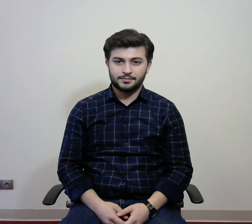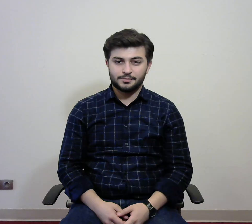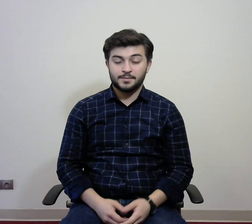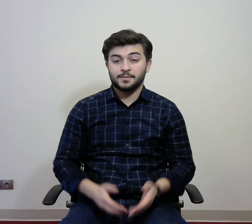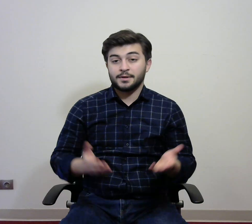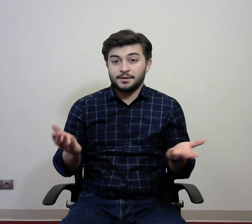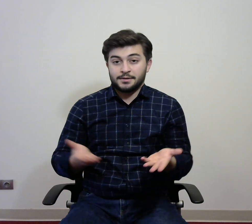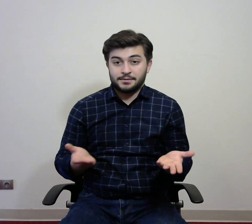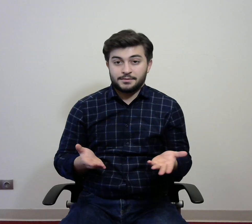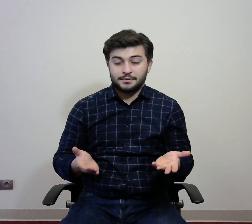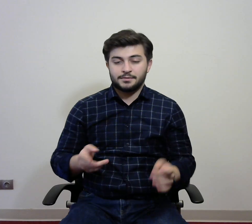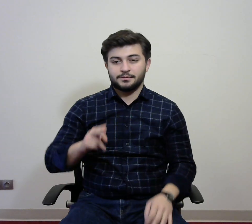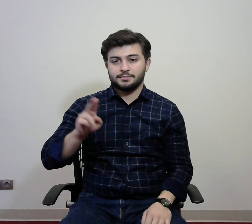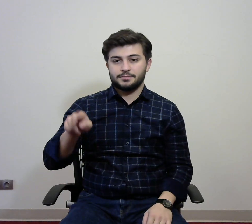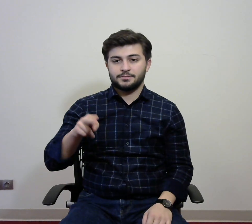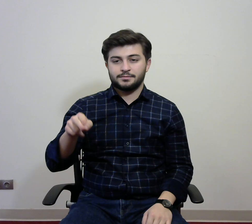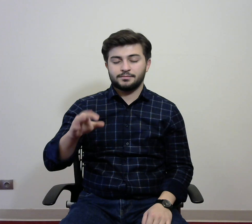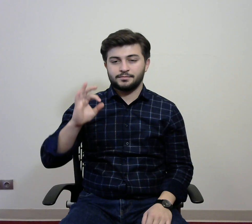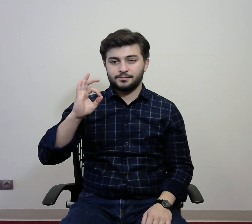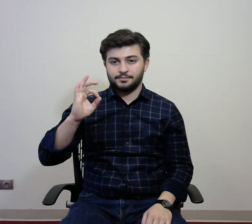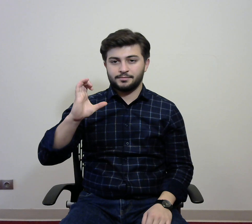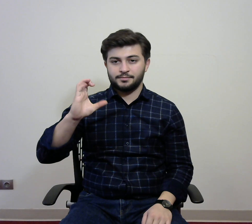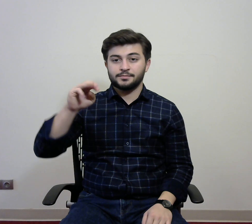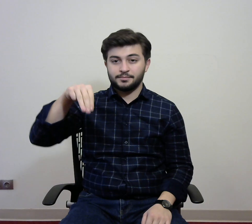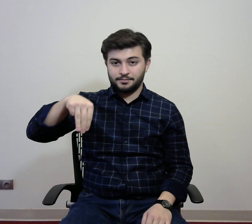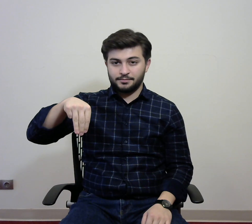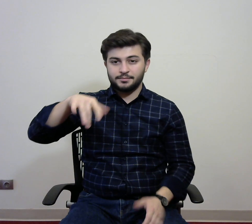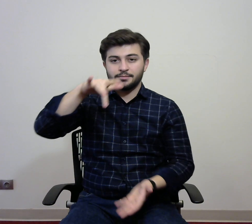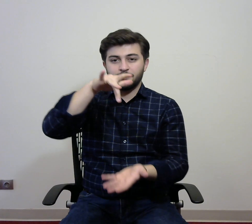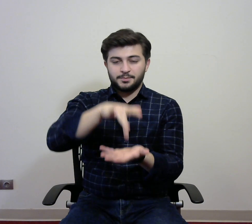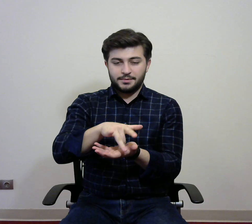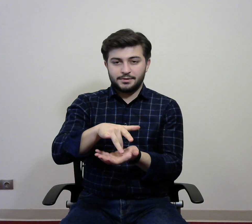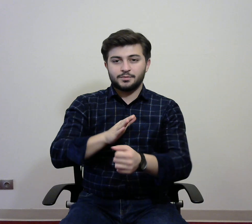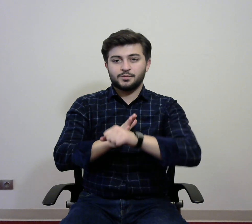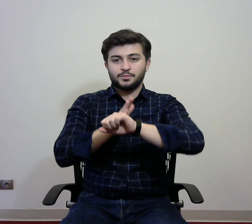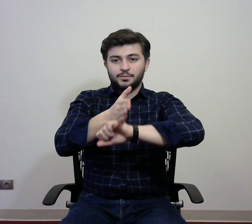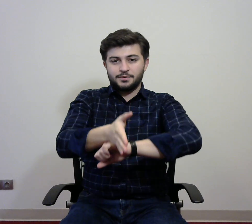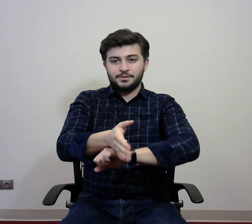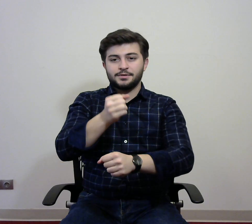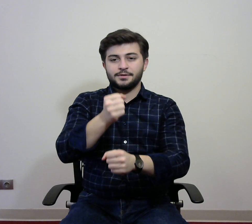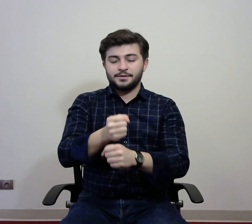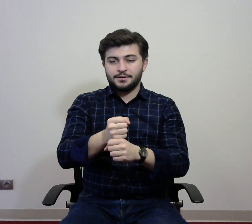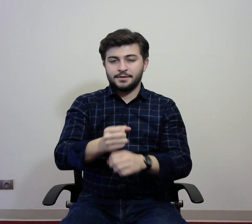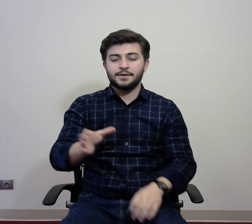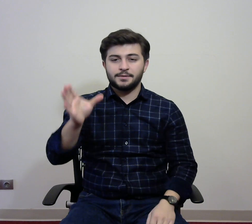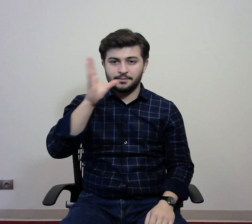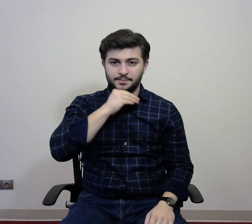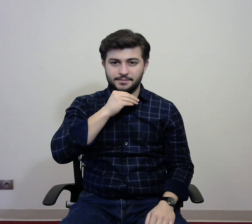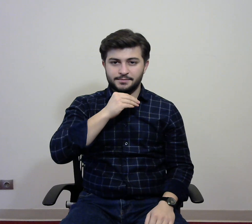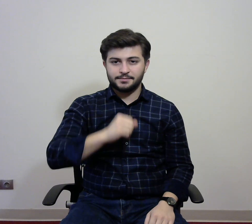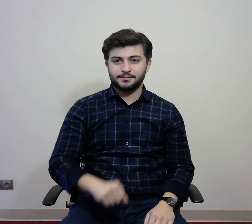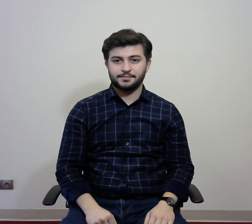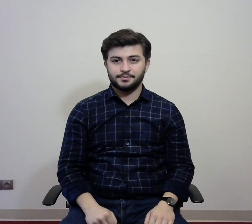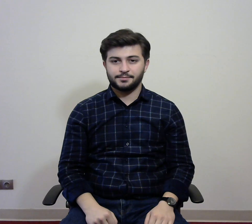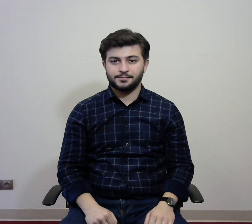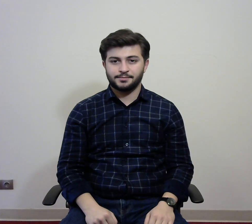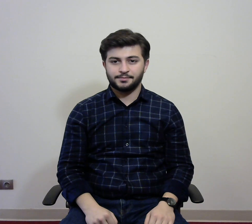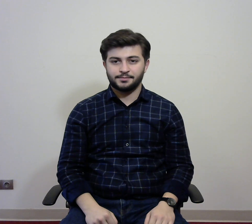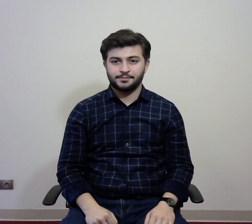Hansı DOST Mərkəzlərinə müraciət edə bilərəm?